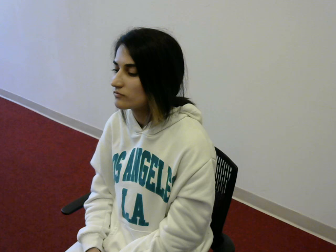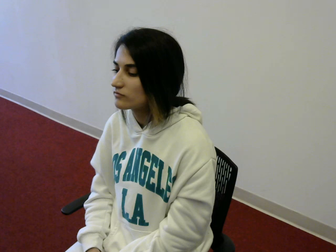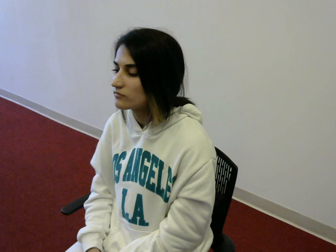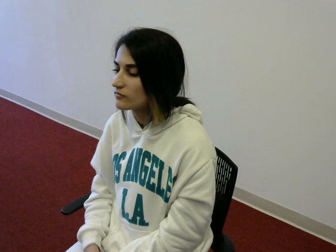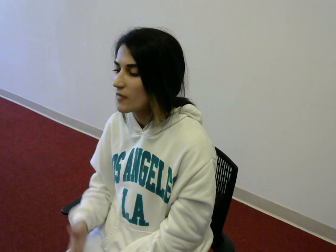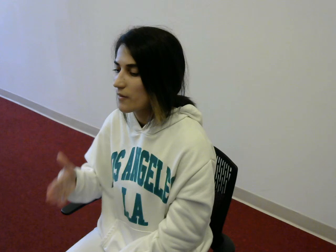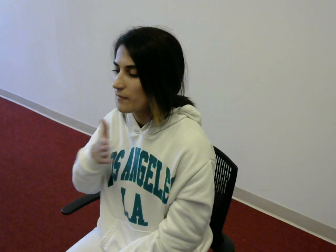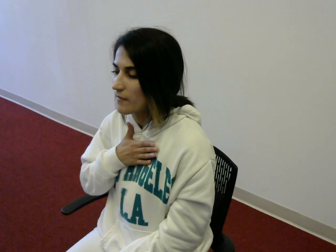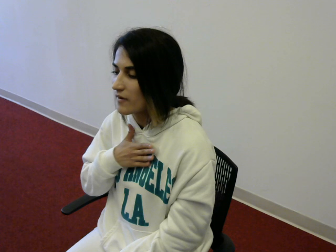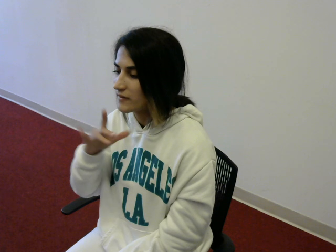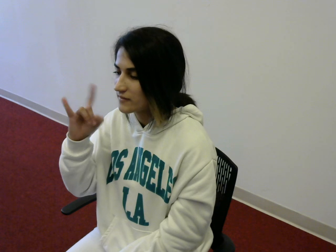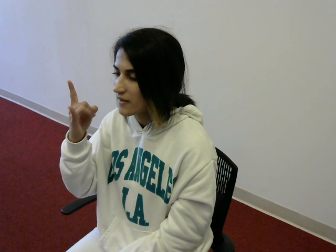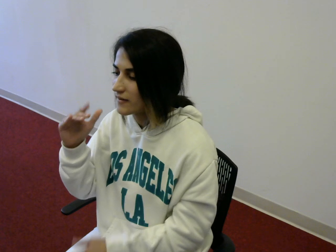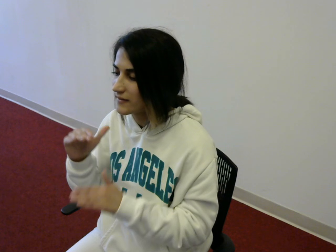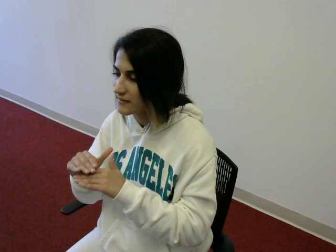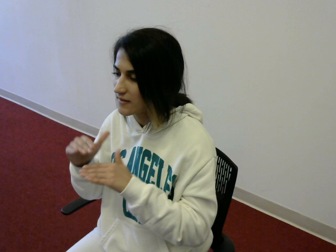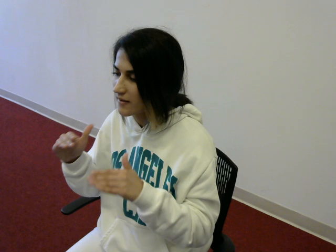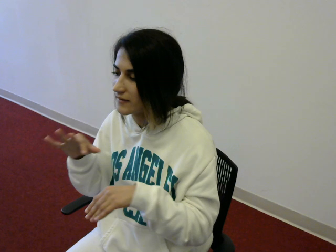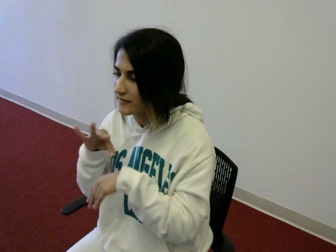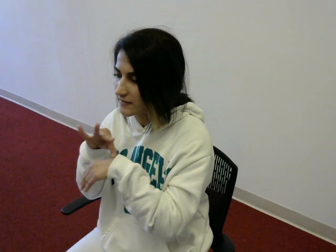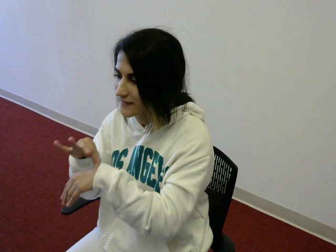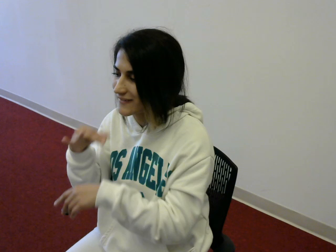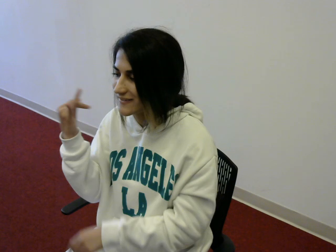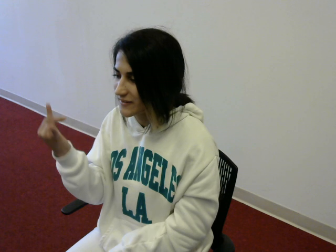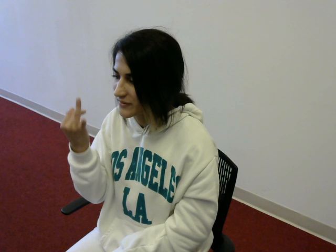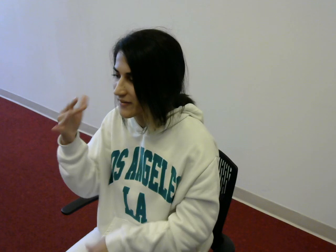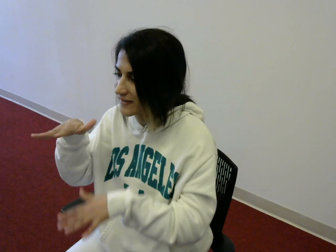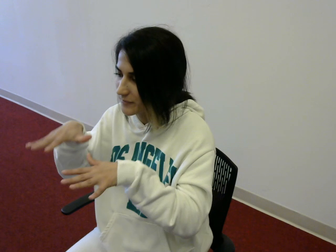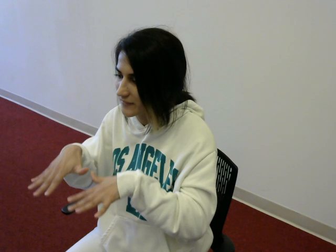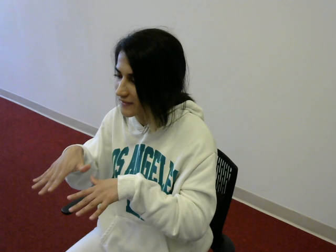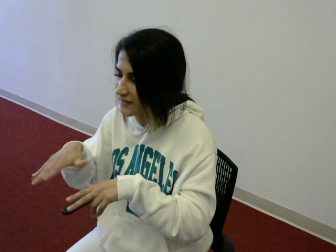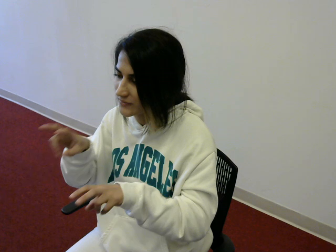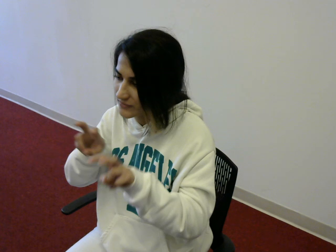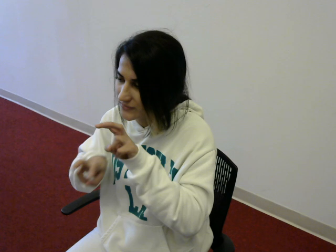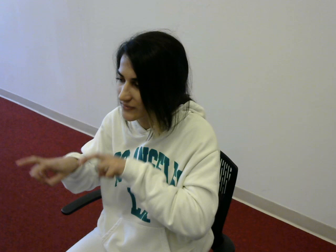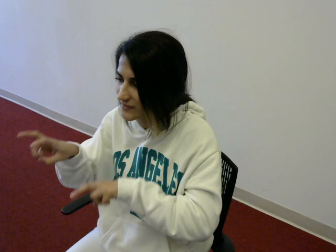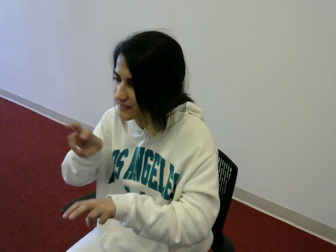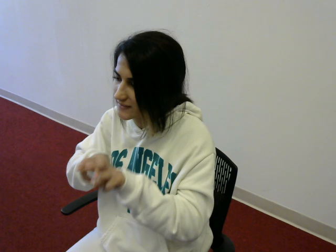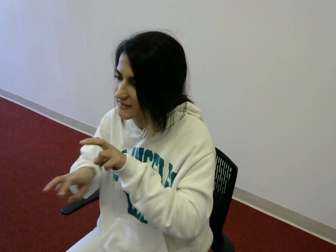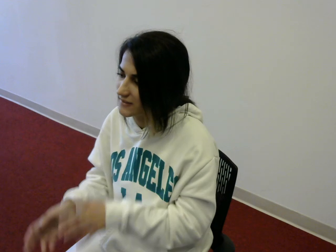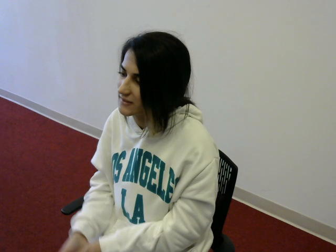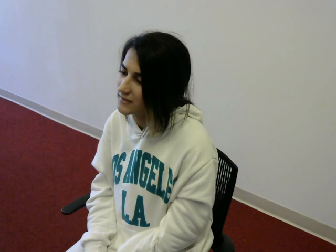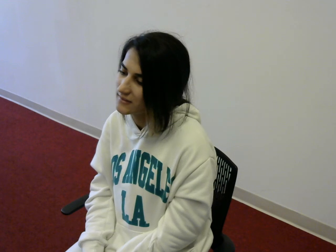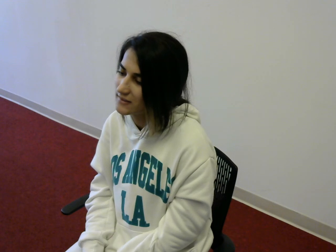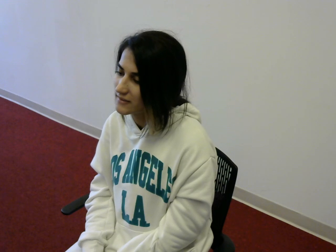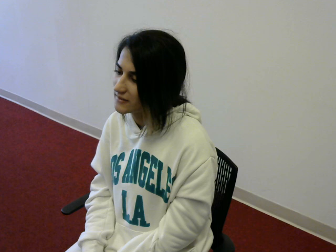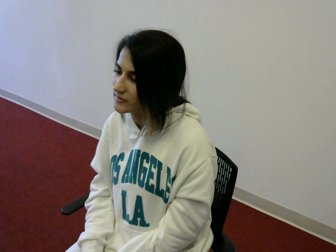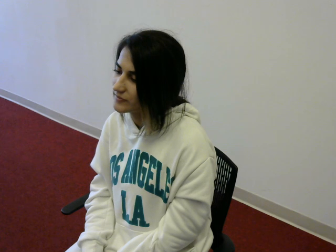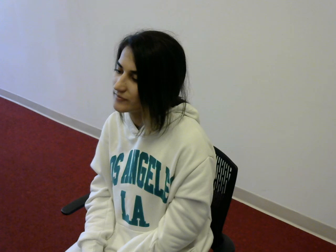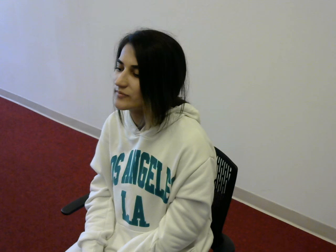Mən uşaqlarımı aparmağa maraqlı yer axtarıram